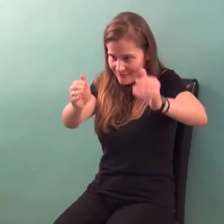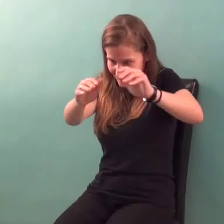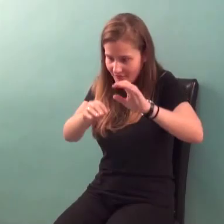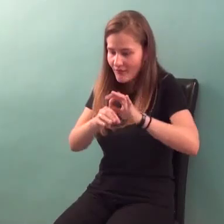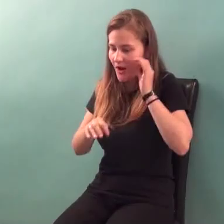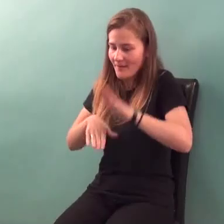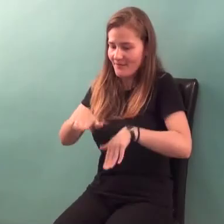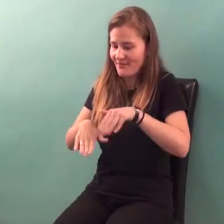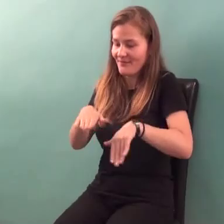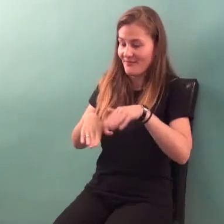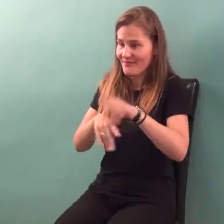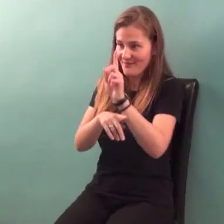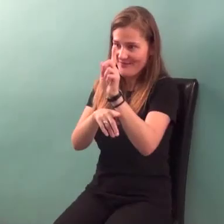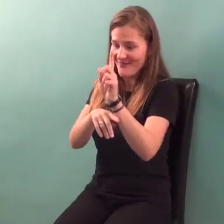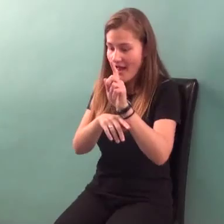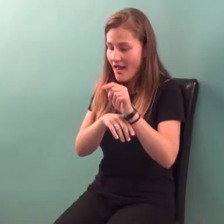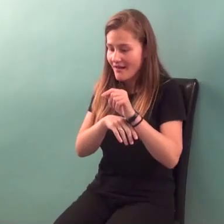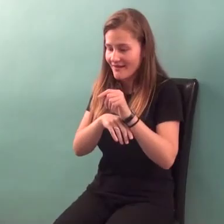Idzie kot, z podniesionym ogonem.